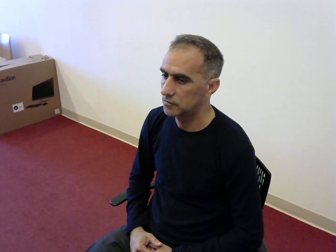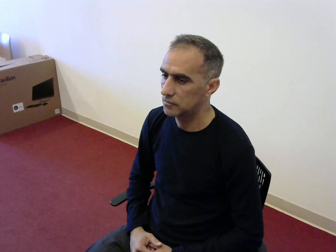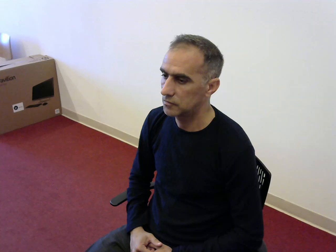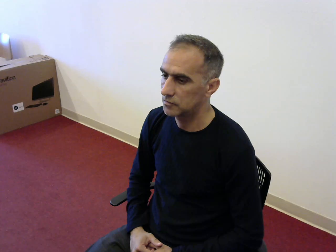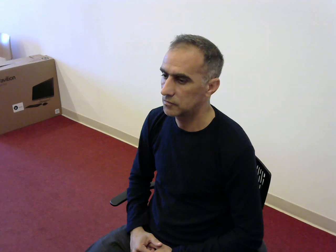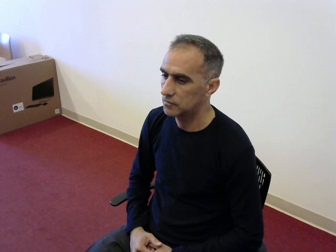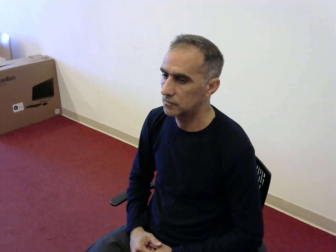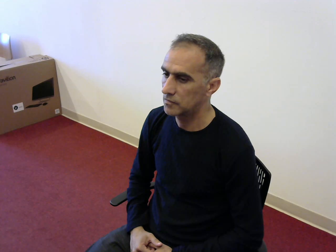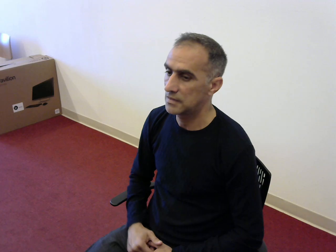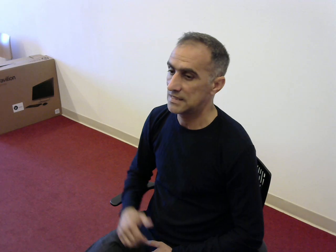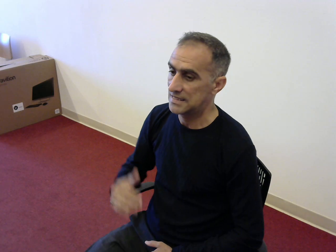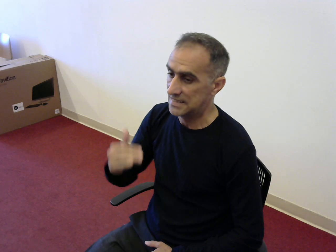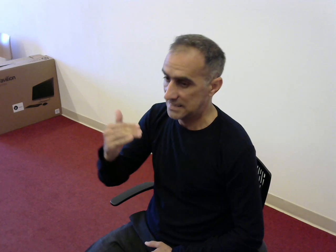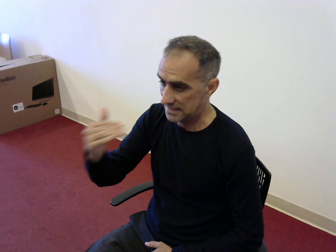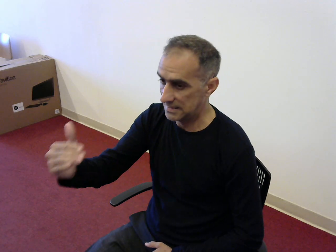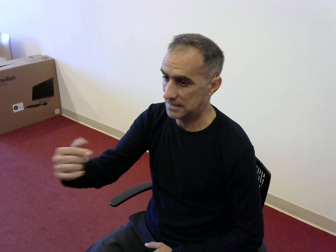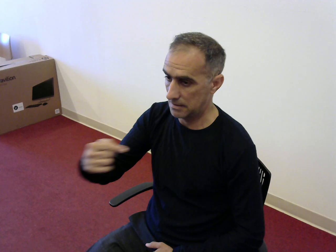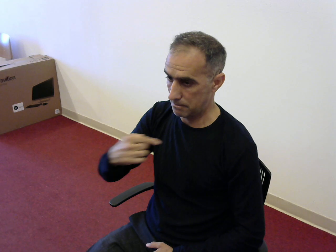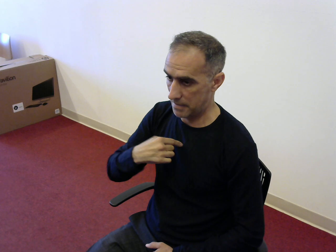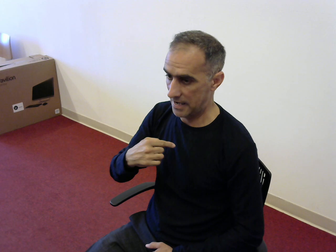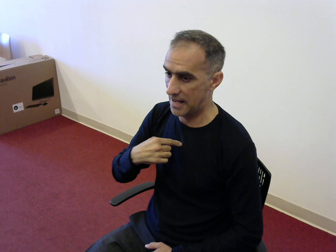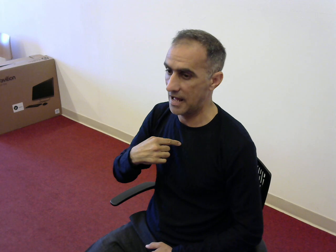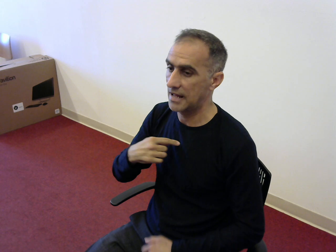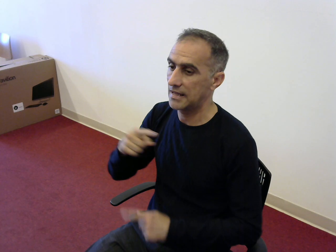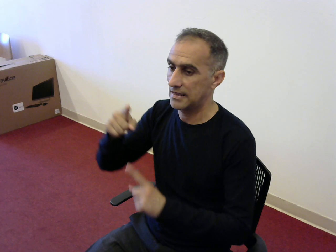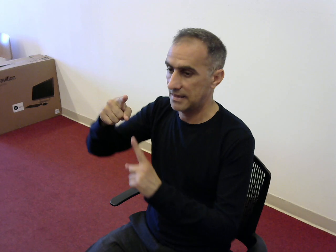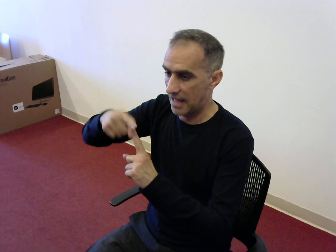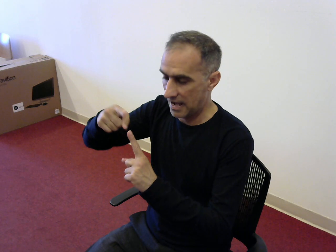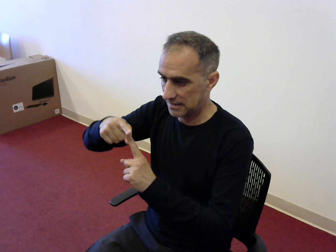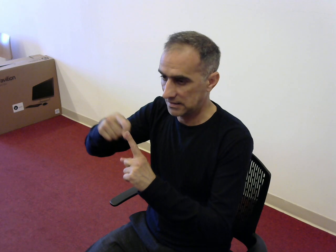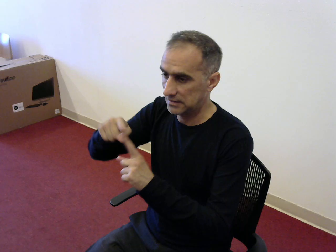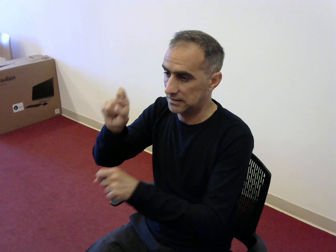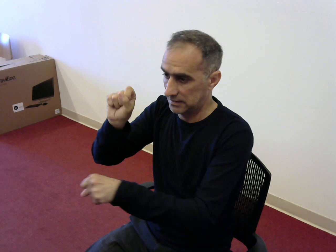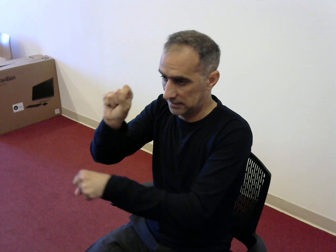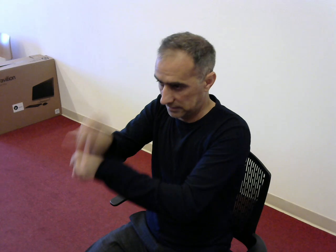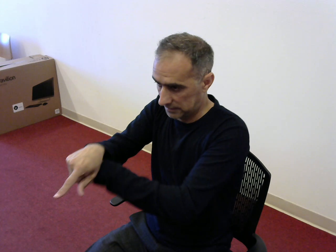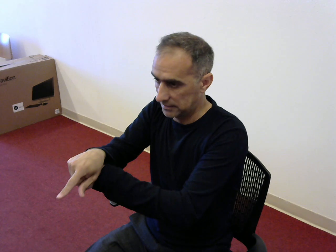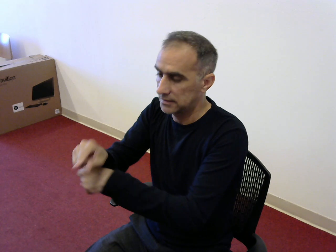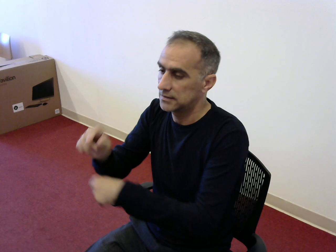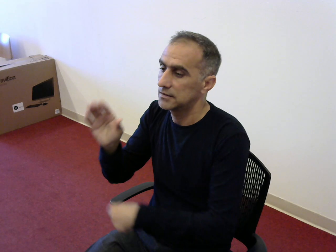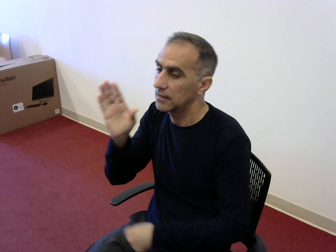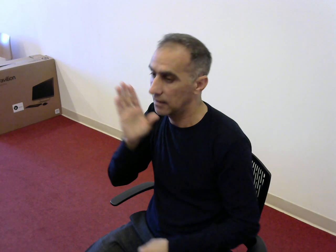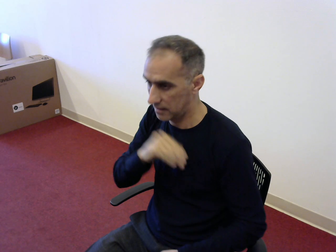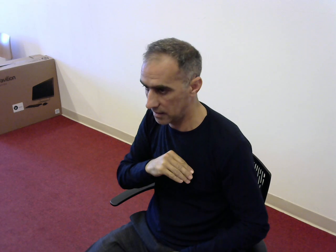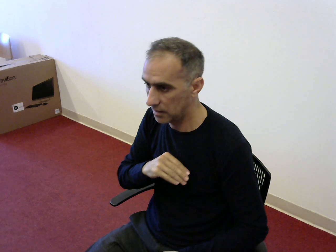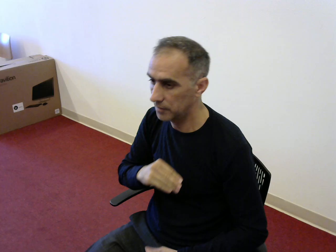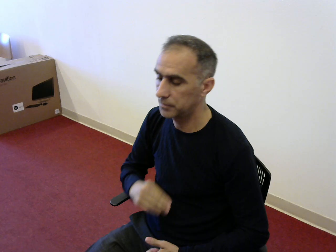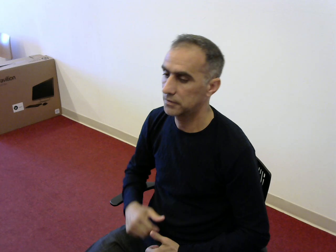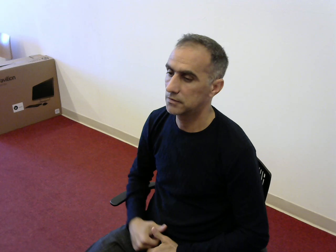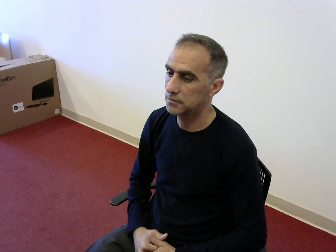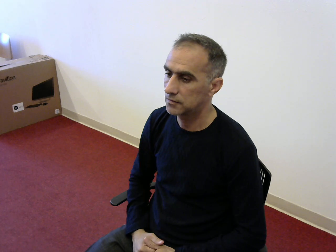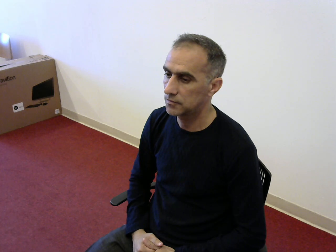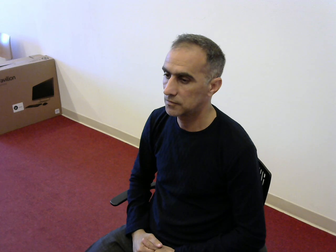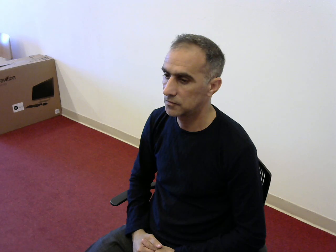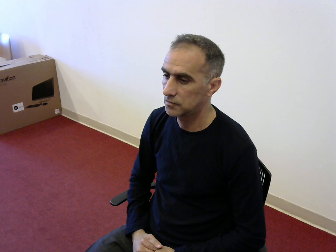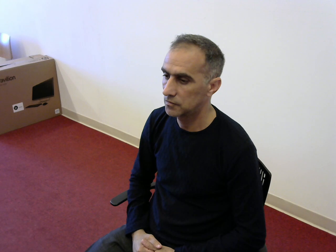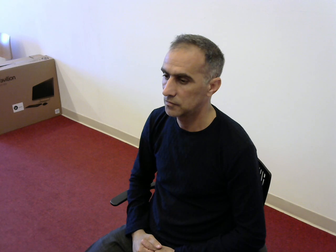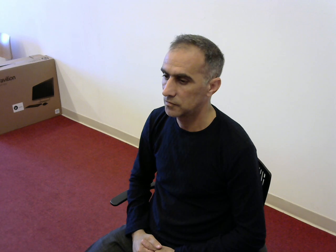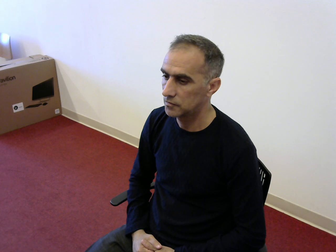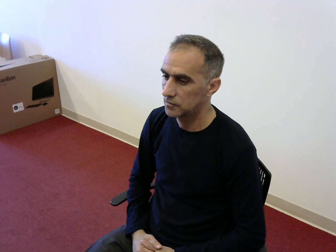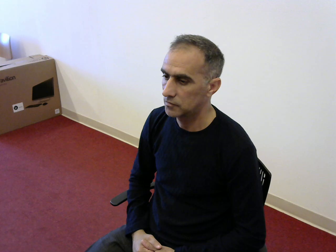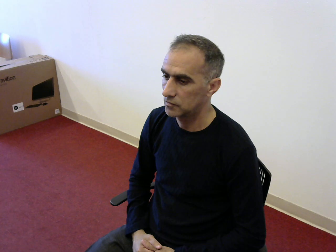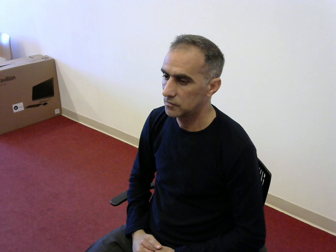Siz mənə taksi sifariş edə bilərsinizmi?